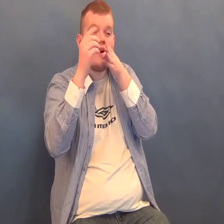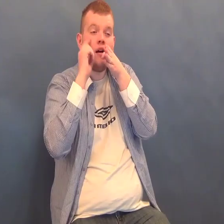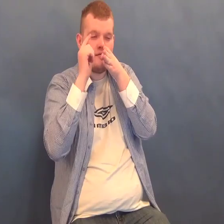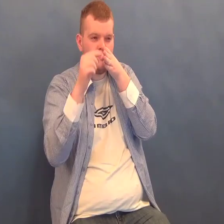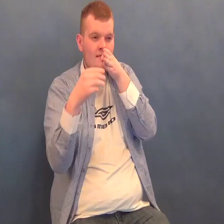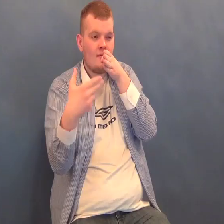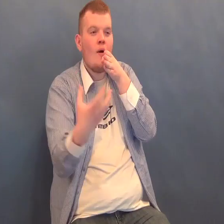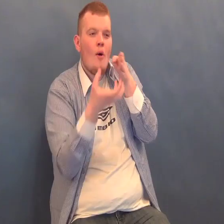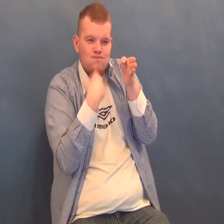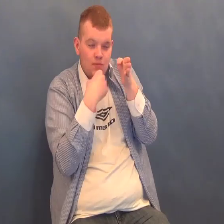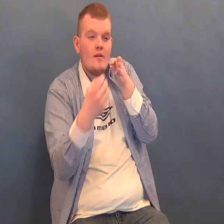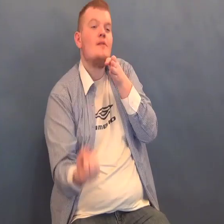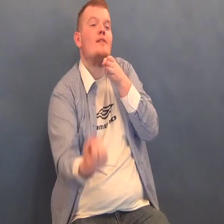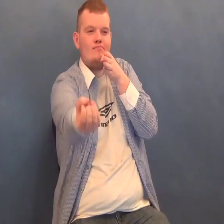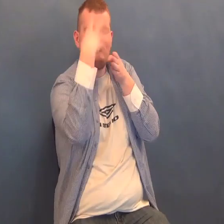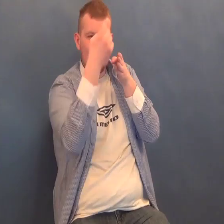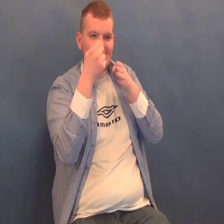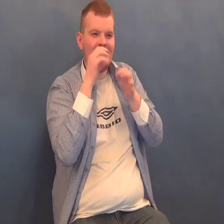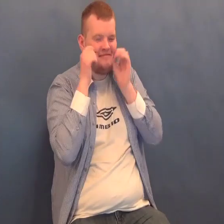A rybka nabiera wodę, wychyla się i wypluwa ją na kota.